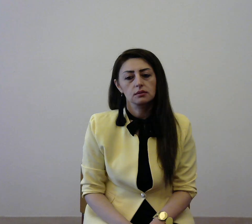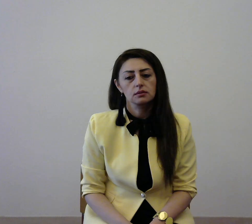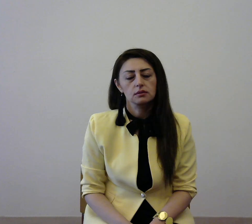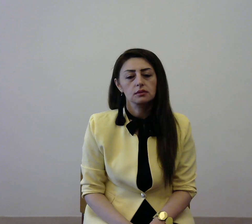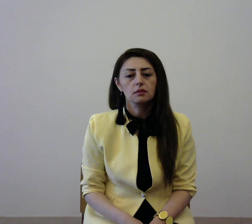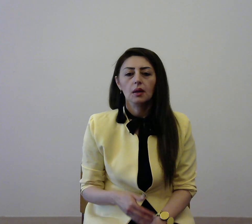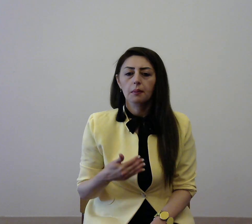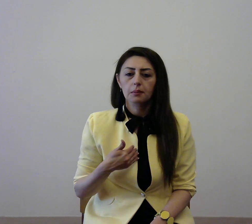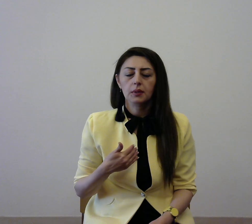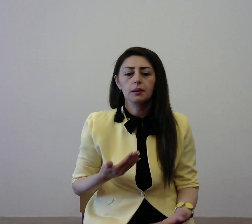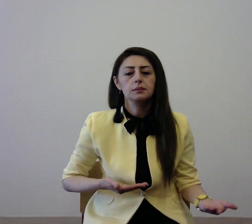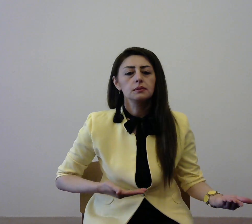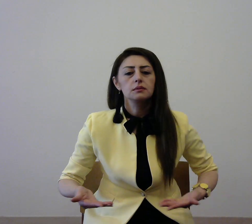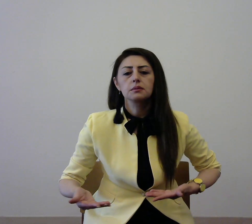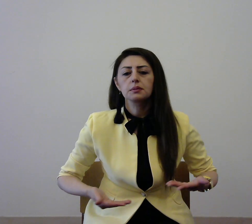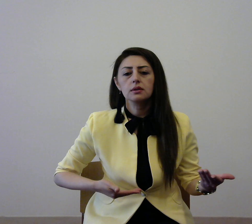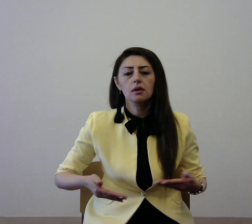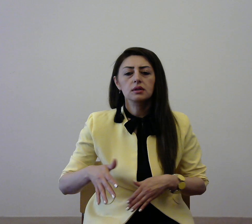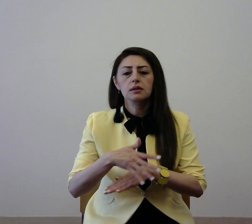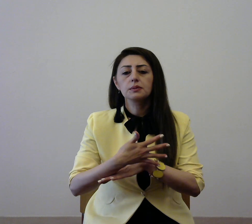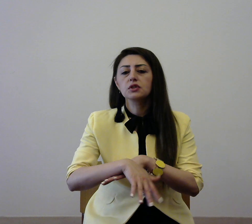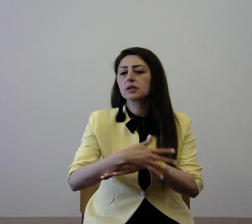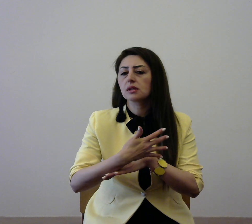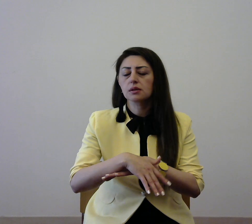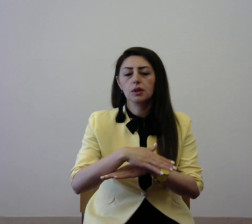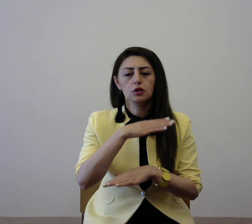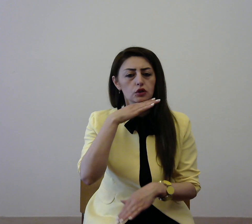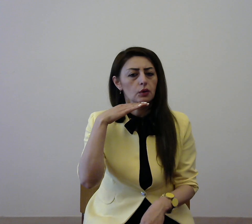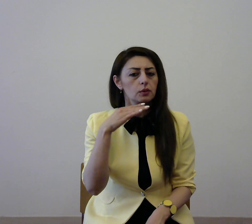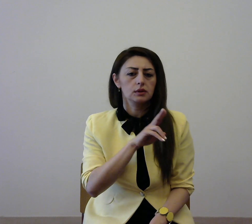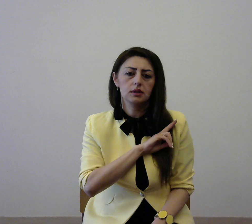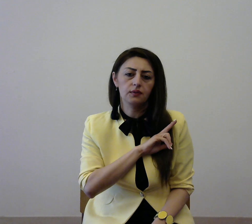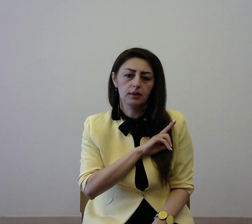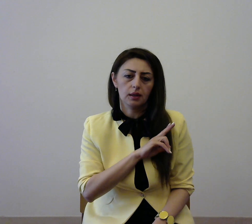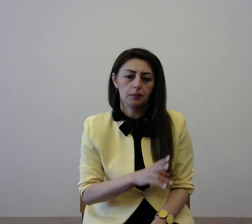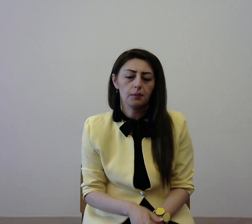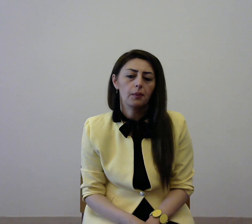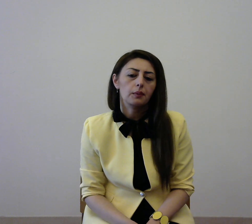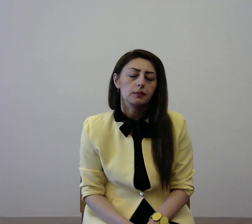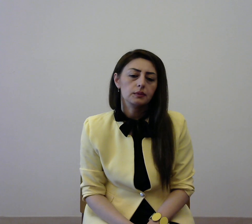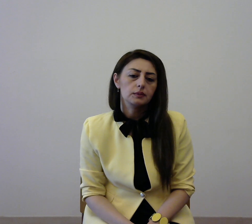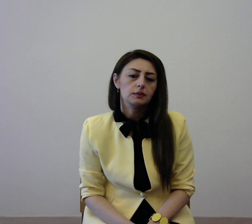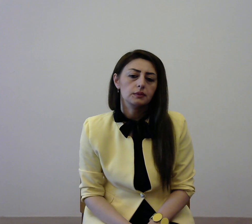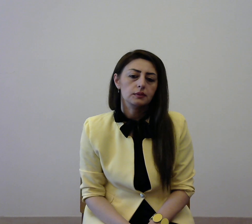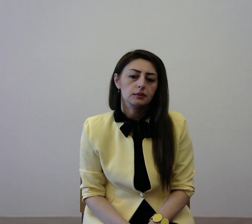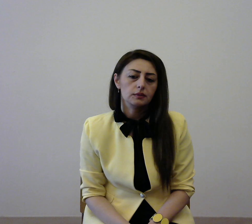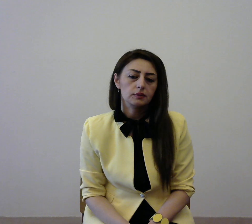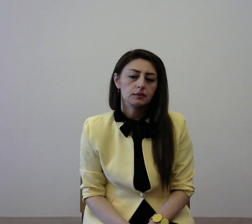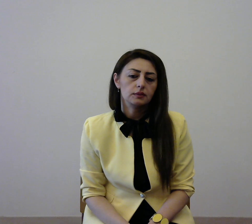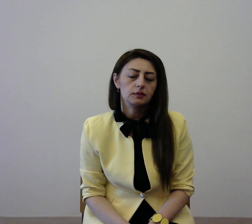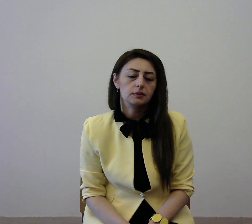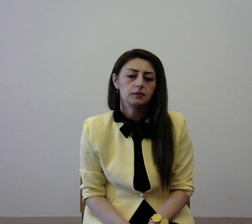Mən piyada gəzməyi çox sevirəm